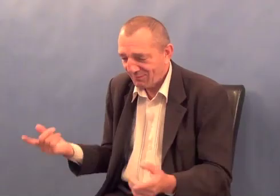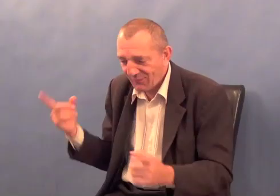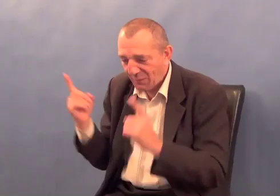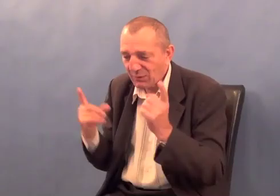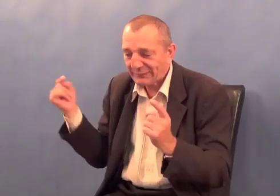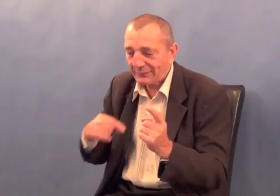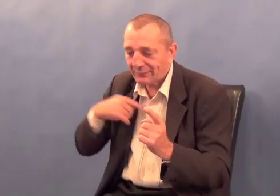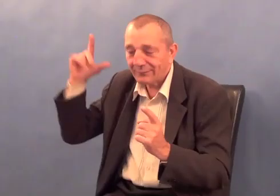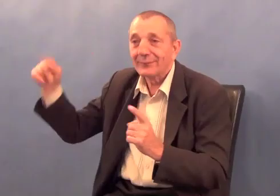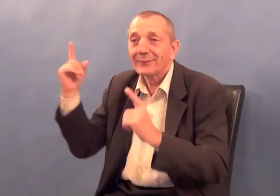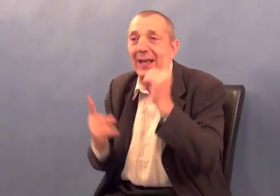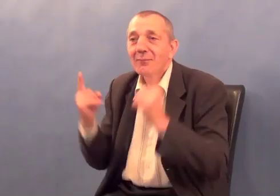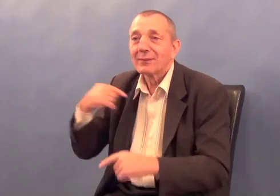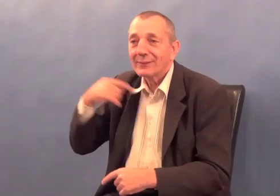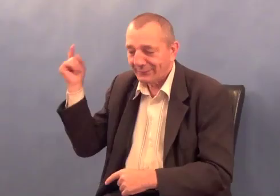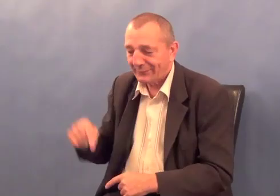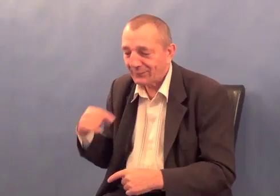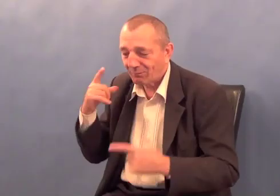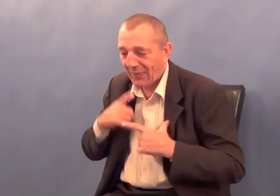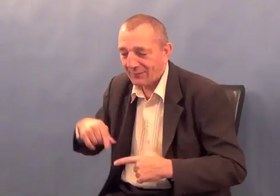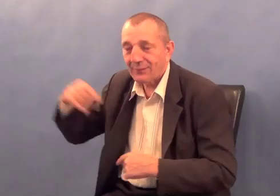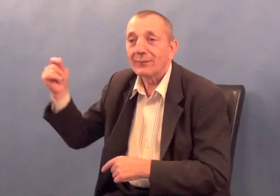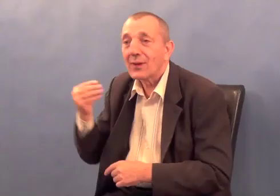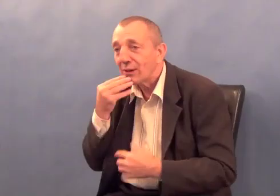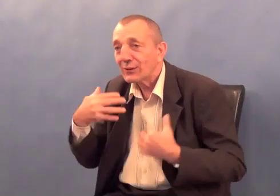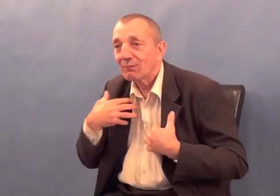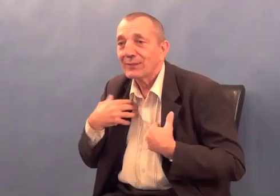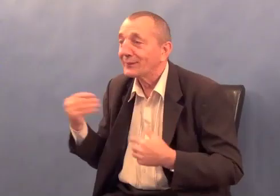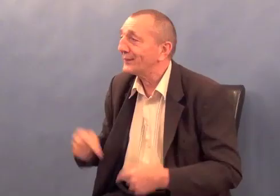Na działce mam interes, na wieś wyjeżdżam, jeść, odpoczywać muszę.